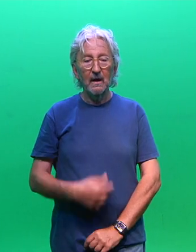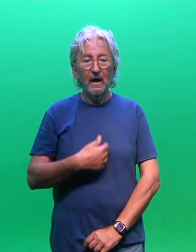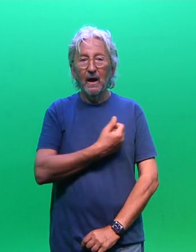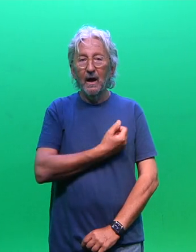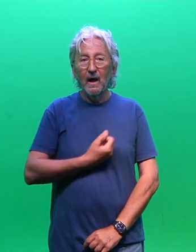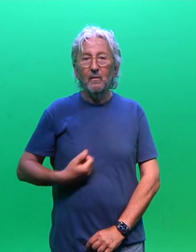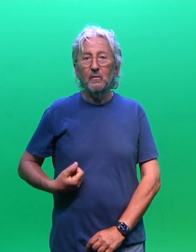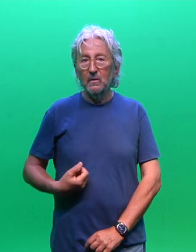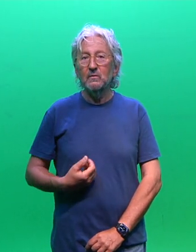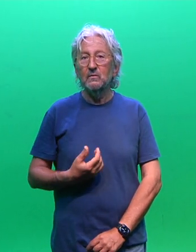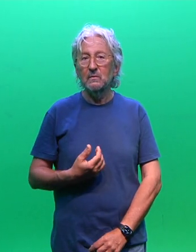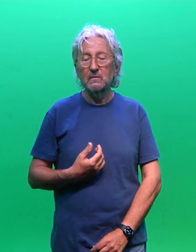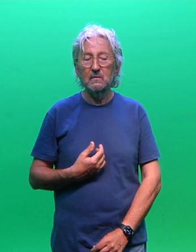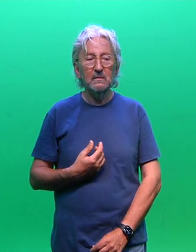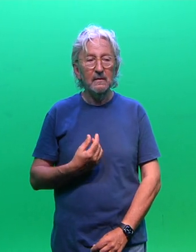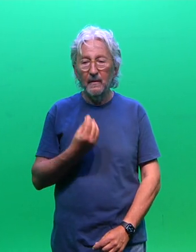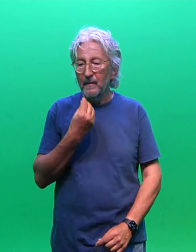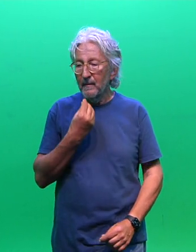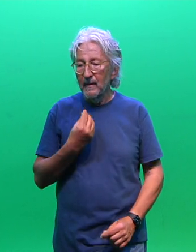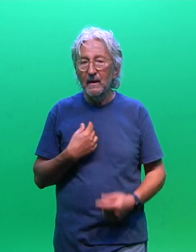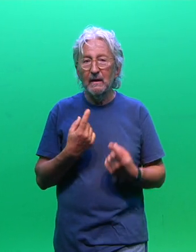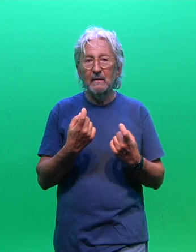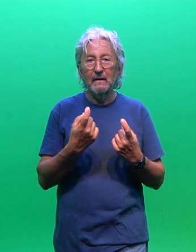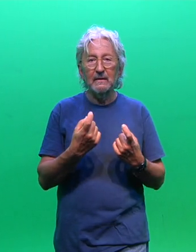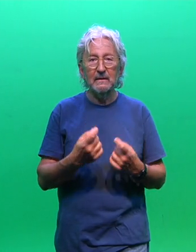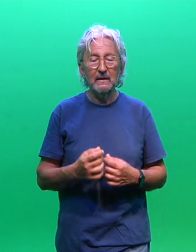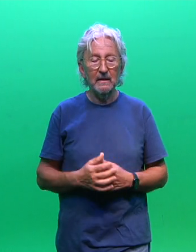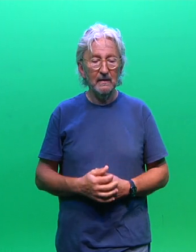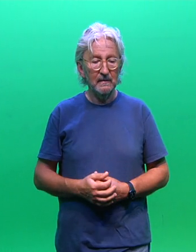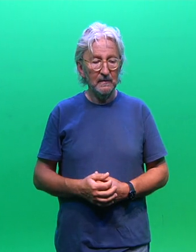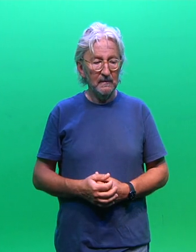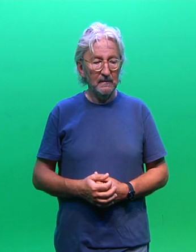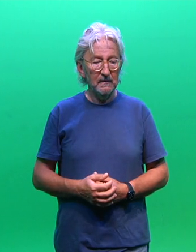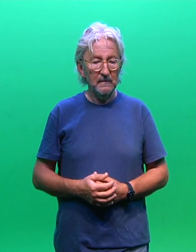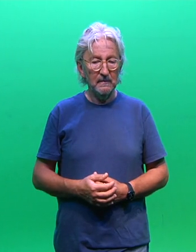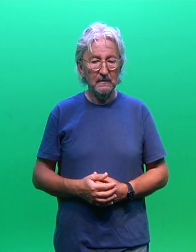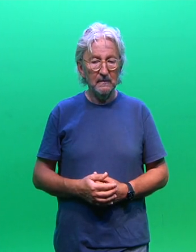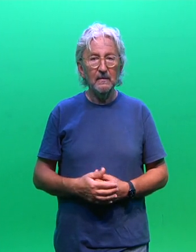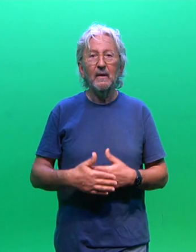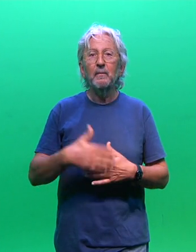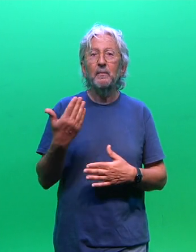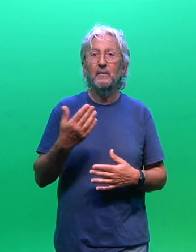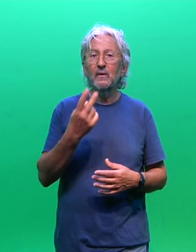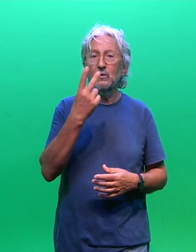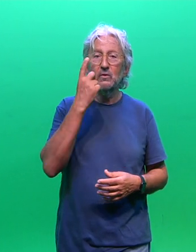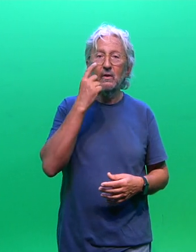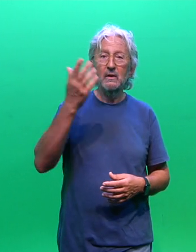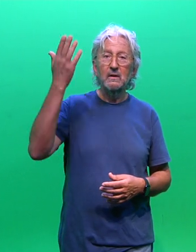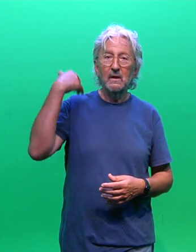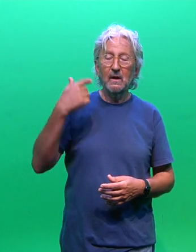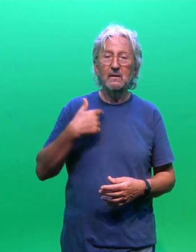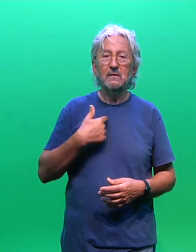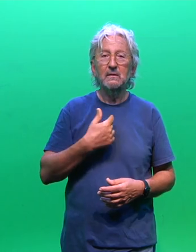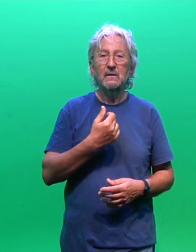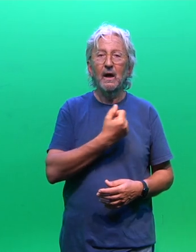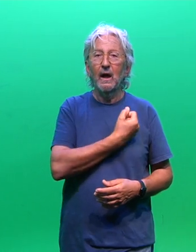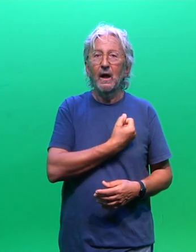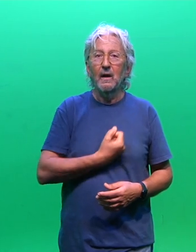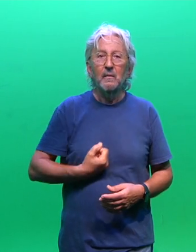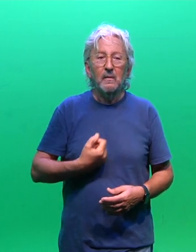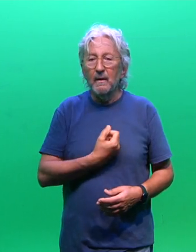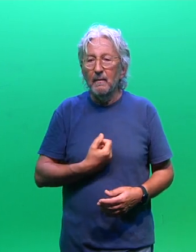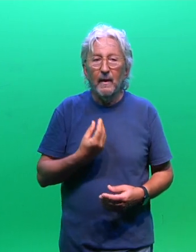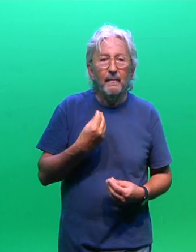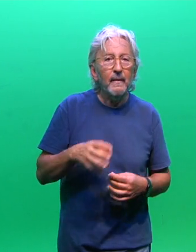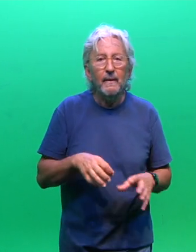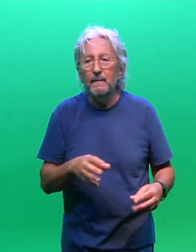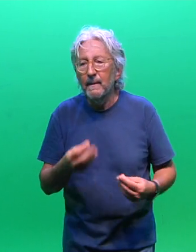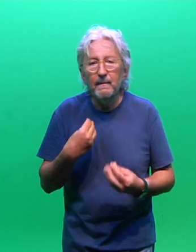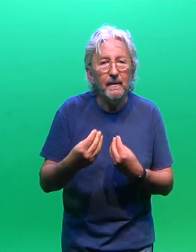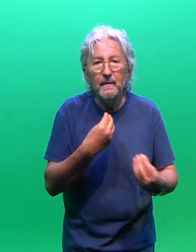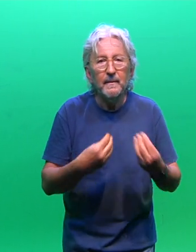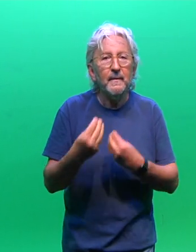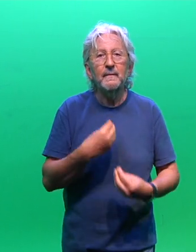Sí que tinc gana, necessito menjar. Fa dos dies vaig començar a tenir més gana, volia menjar-me qualsevol cosa.